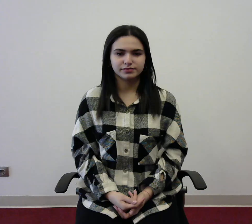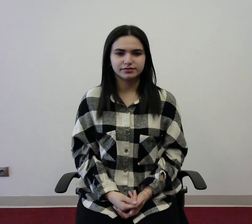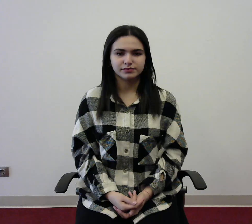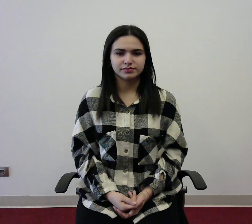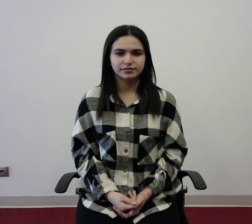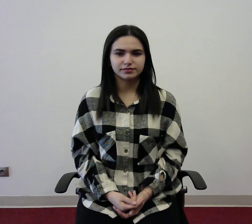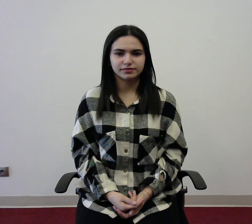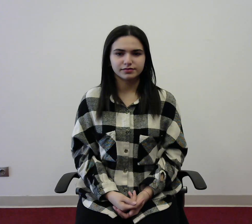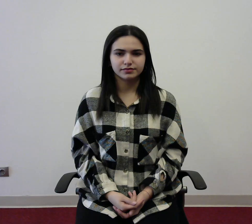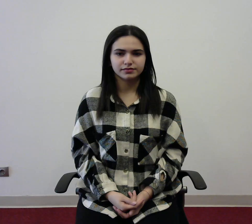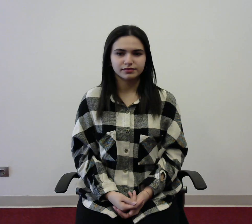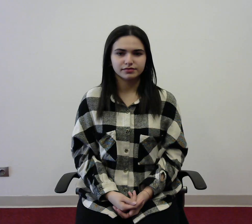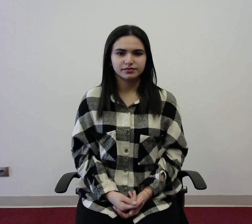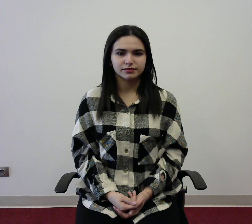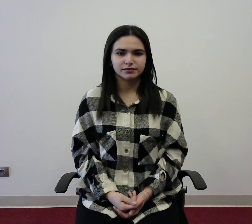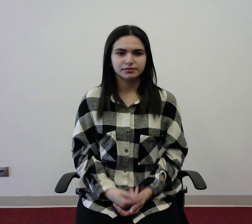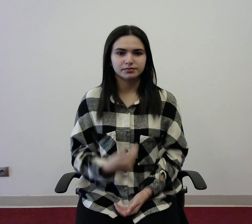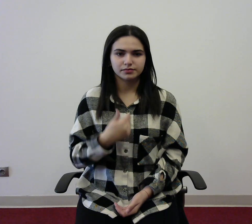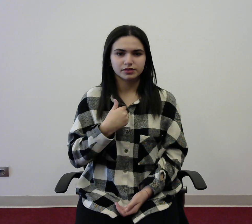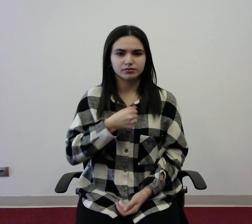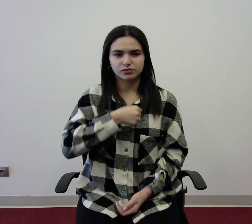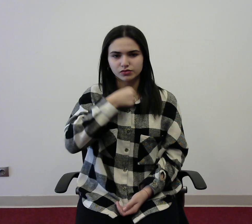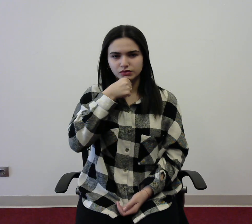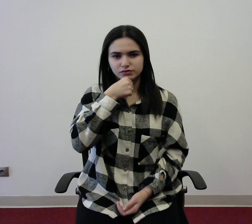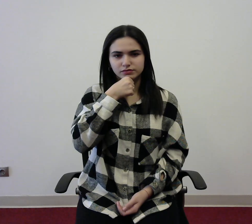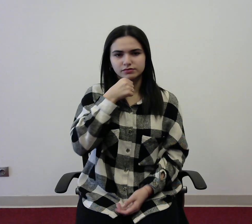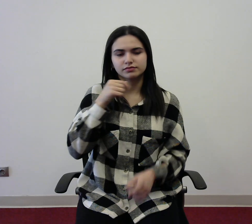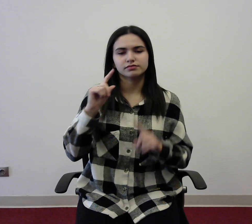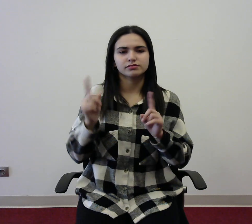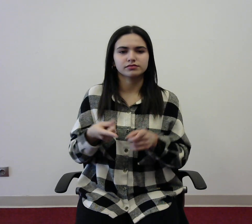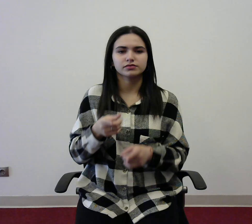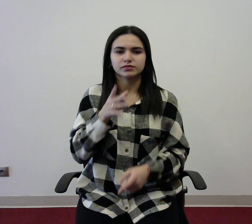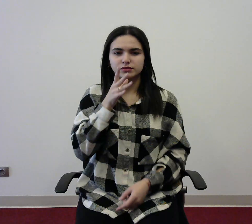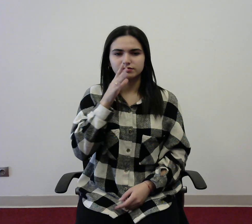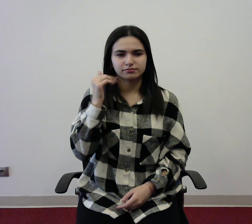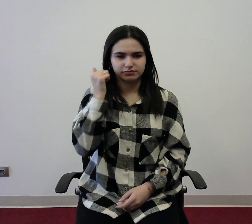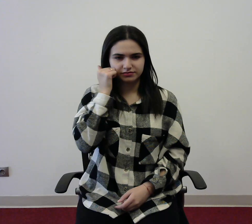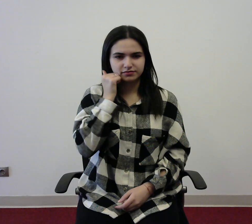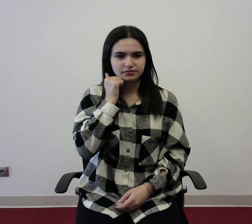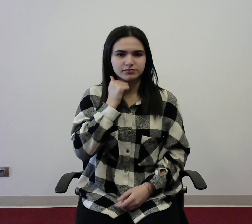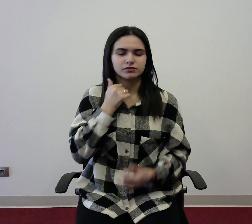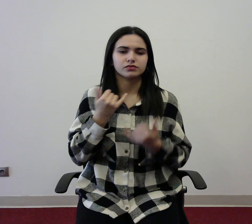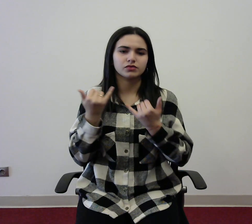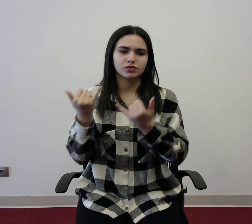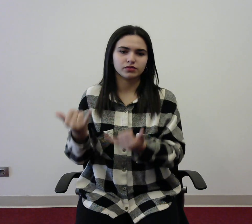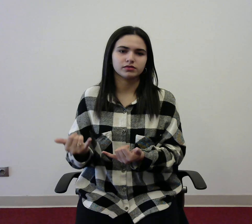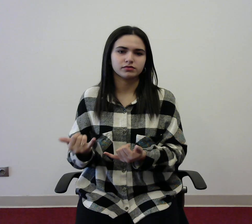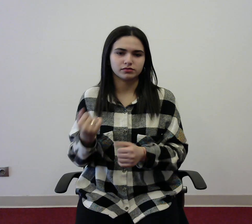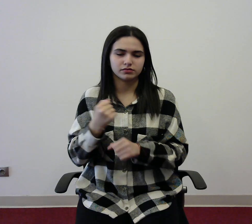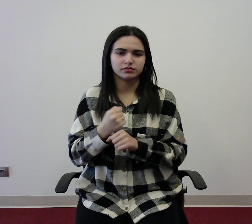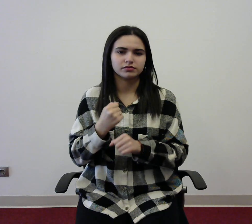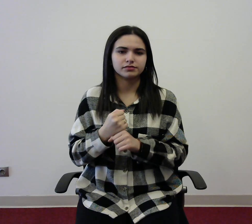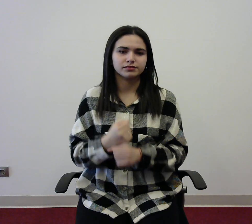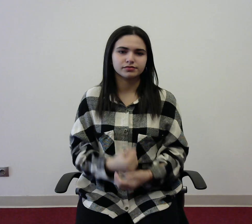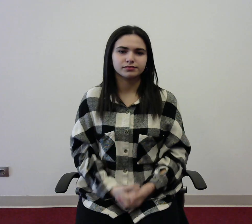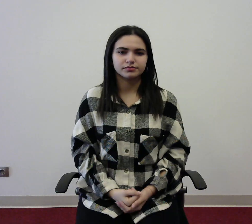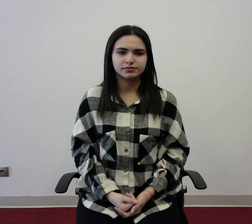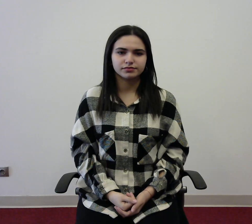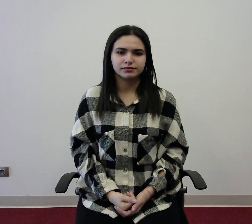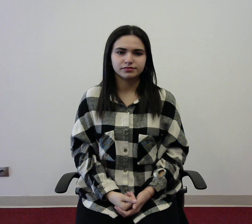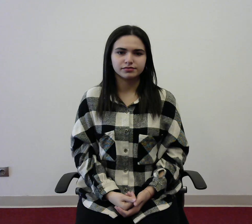Mən böyüklərə (yaşlılara) hörmət edirəm